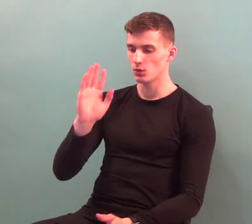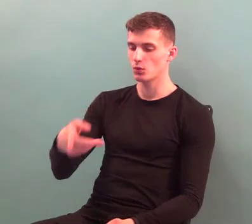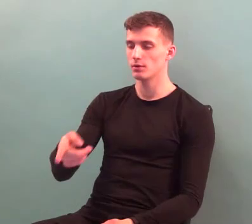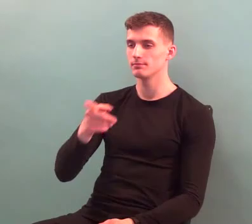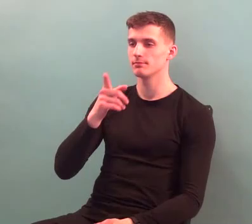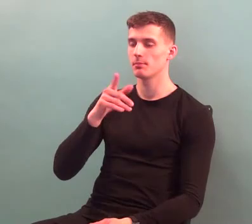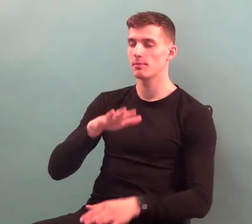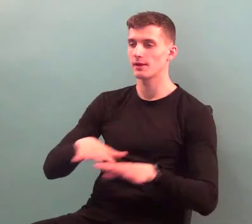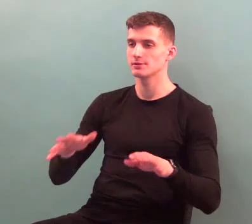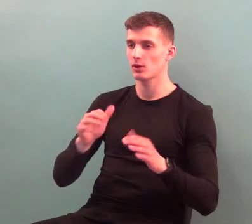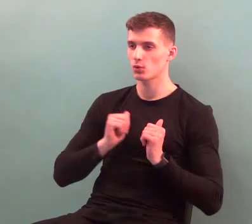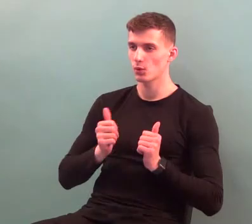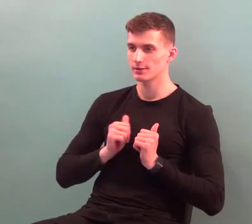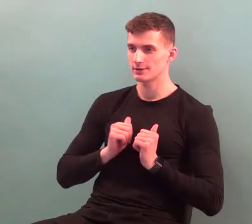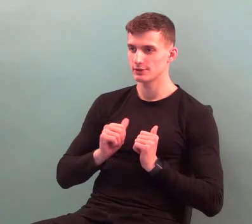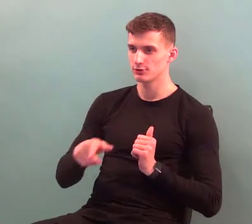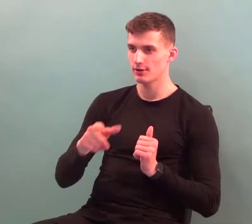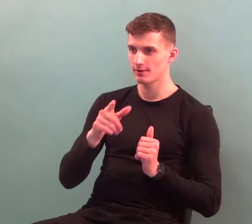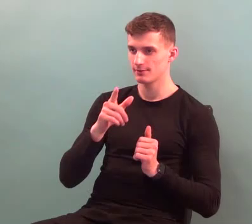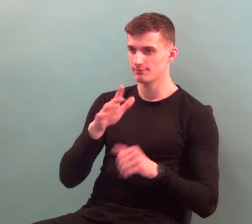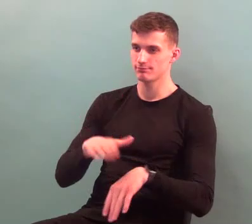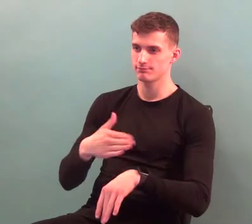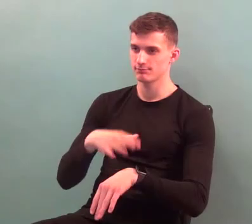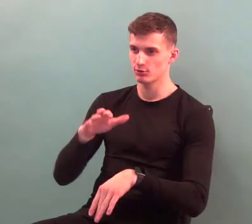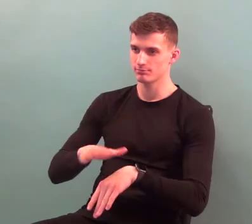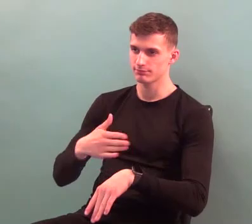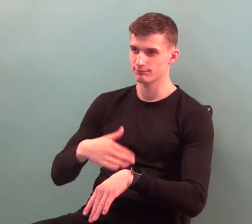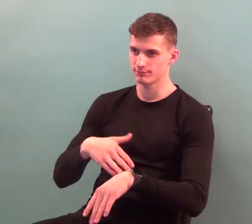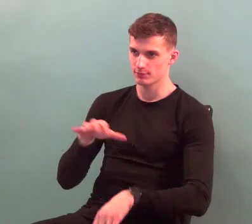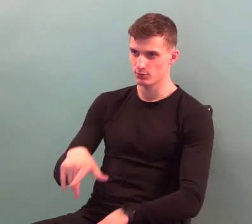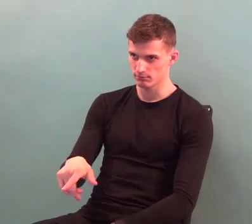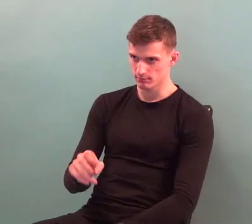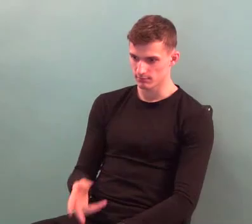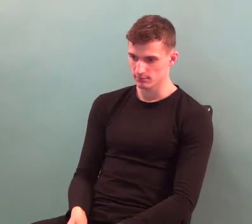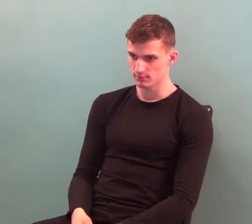Czyli miejsce turystyczne dla naturystów.